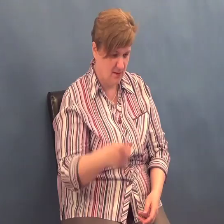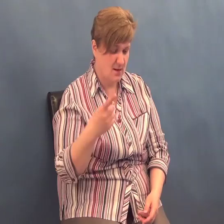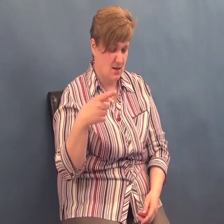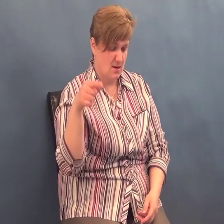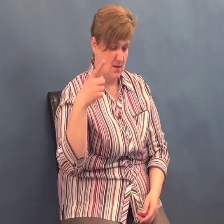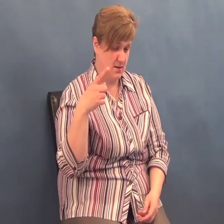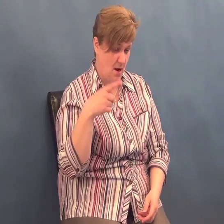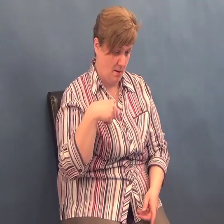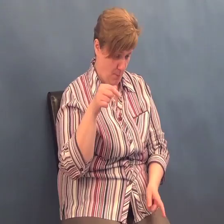Okrągłe.